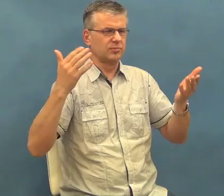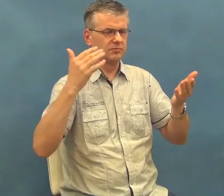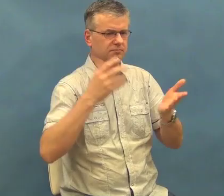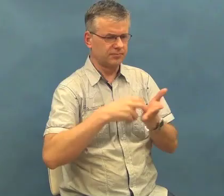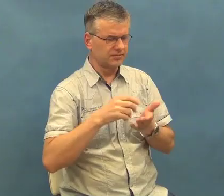Trochę zapomniałem.